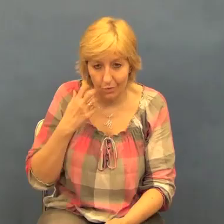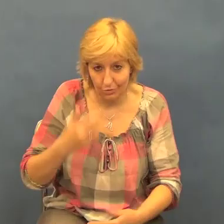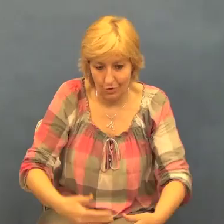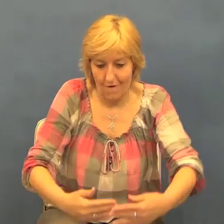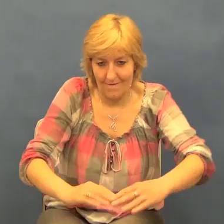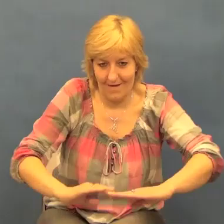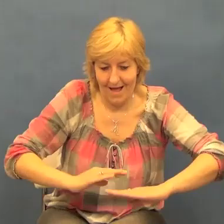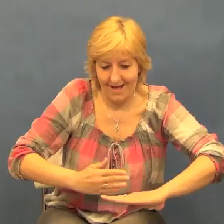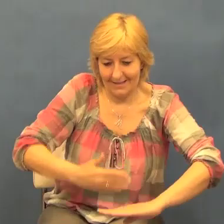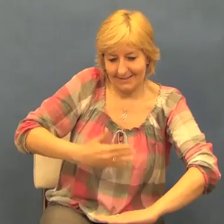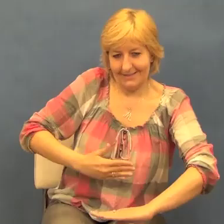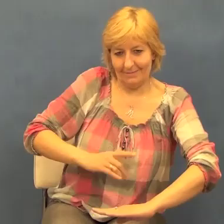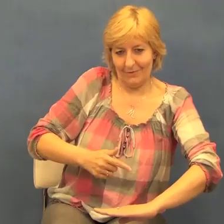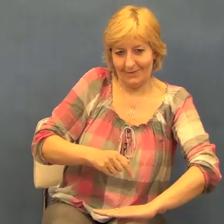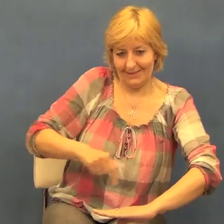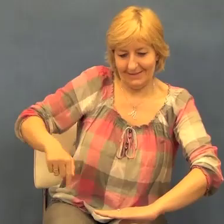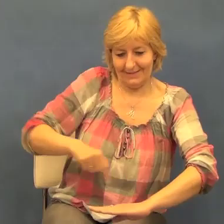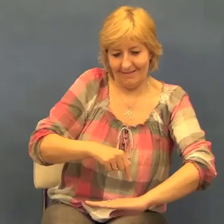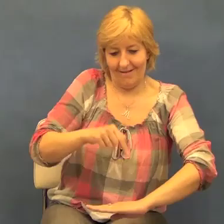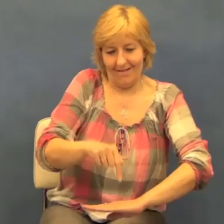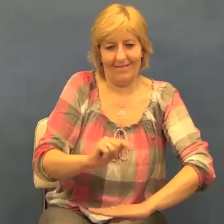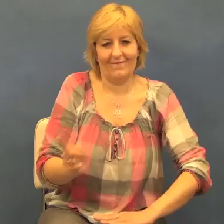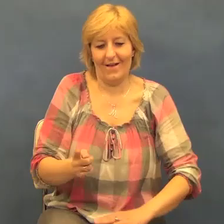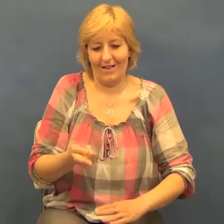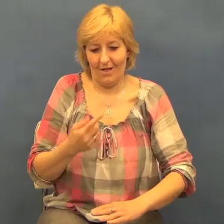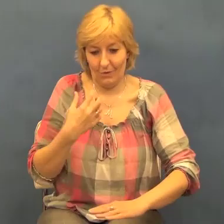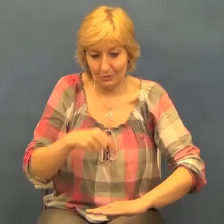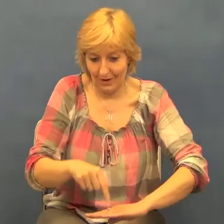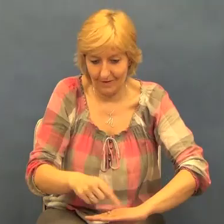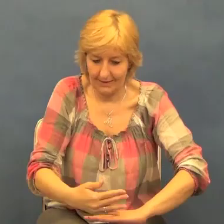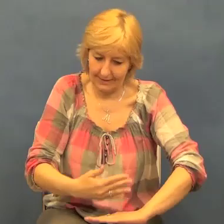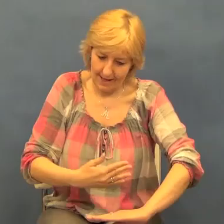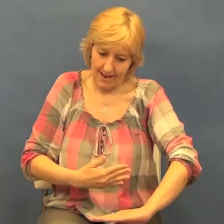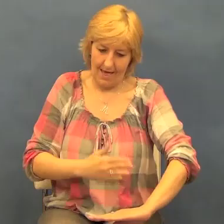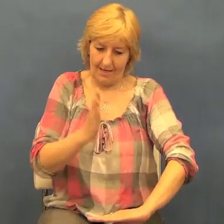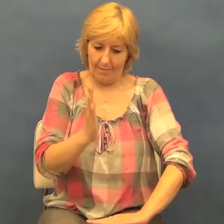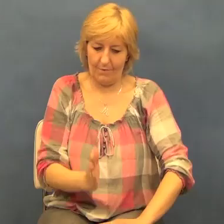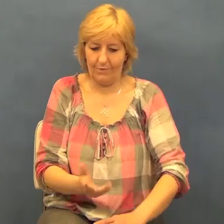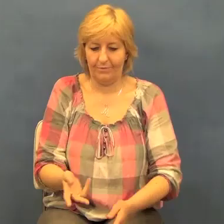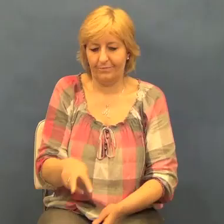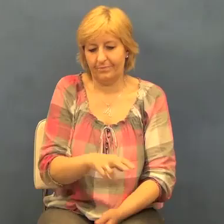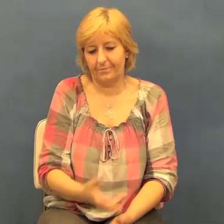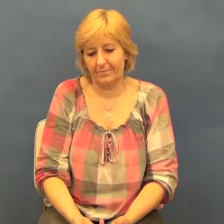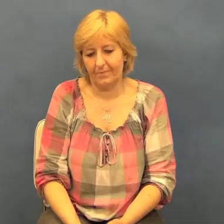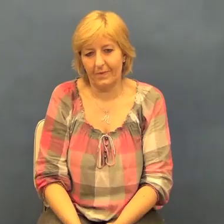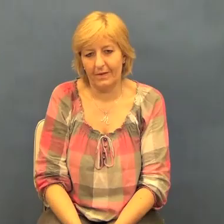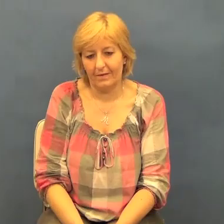Różowy krawężnik jest i trzeba stać przed nim, a nie za nim,